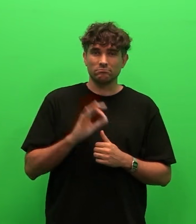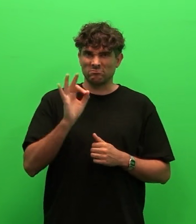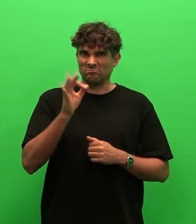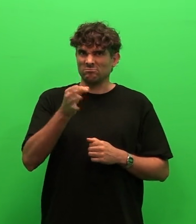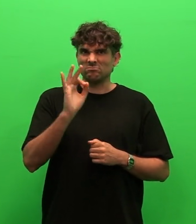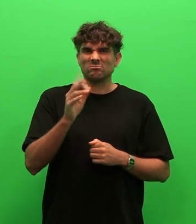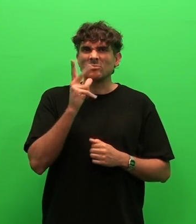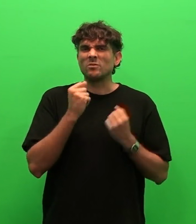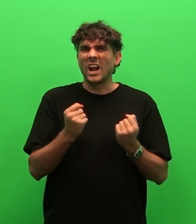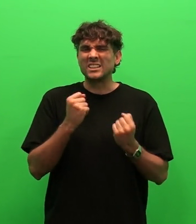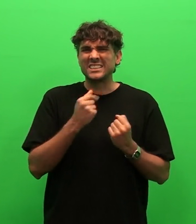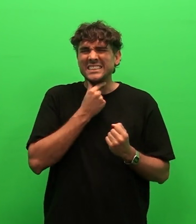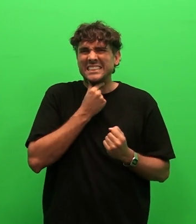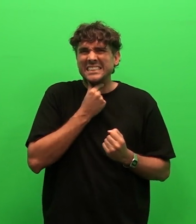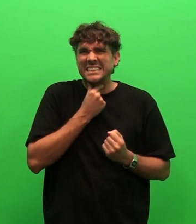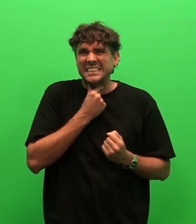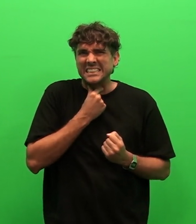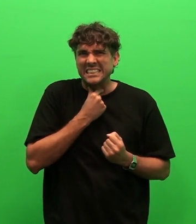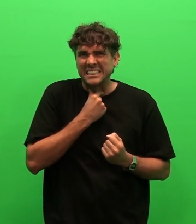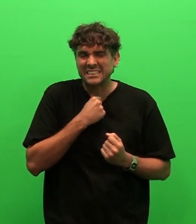Sí, em fa molt mal el coll per dins.